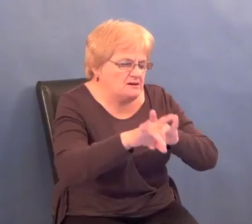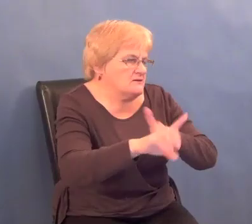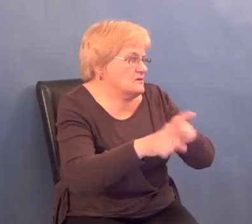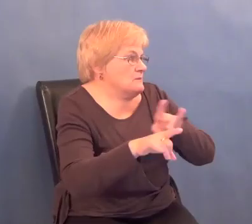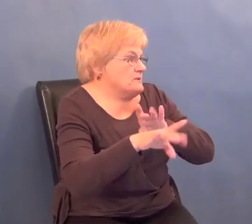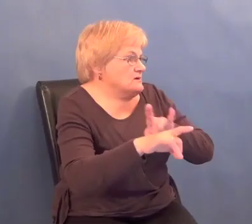Nie wolno biegać.